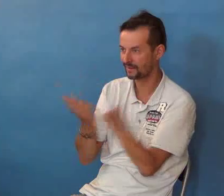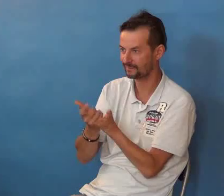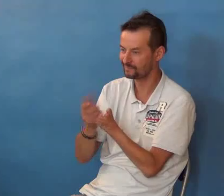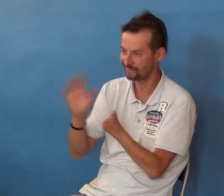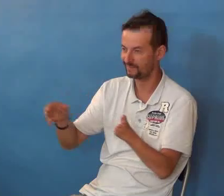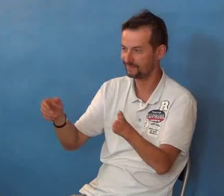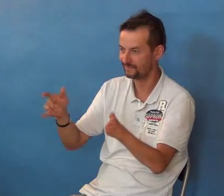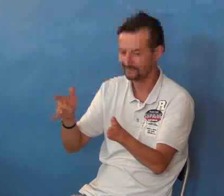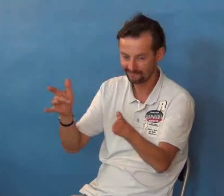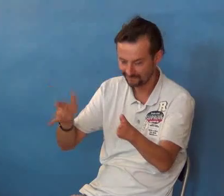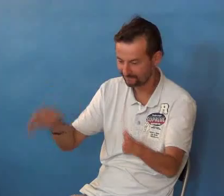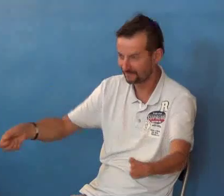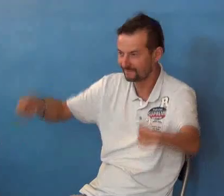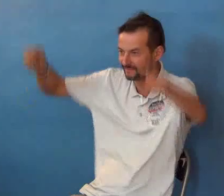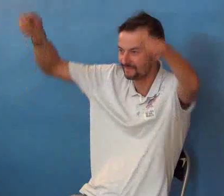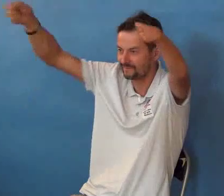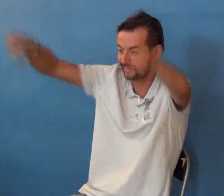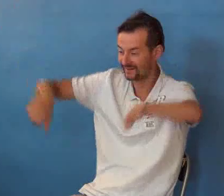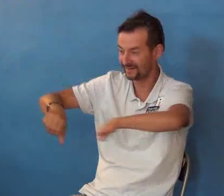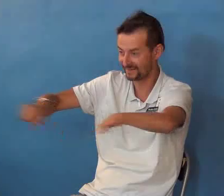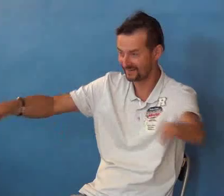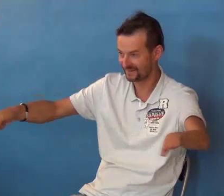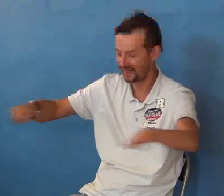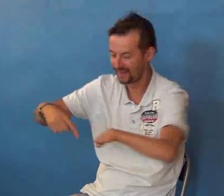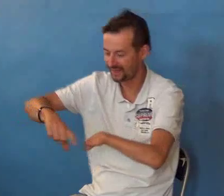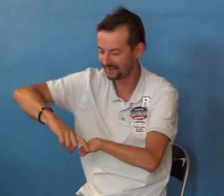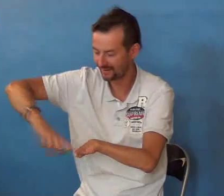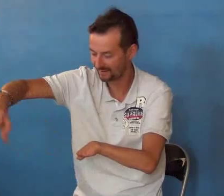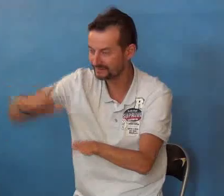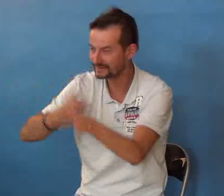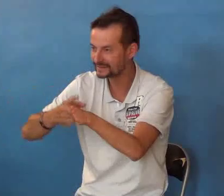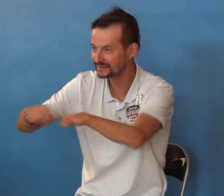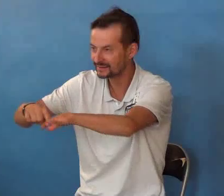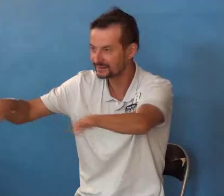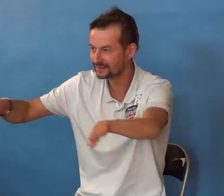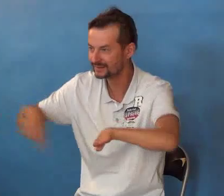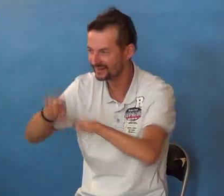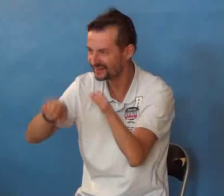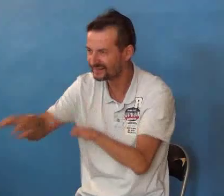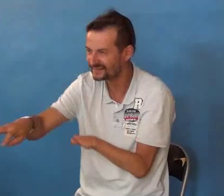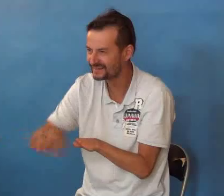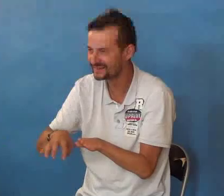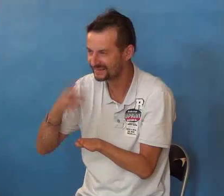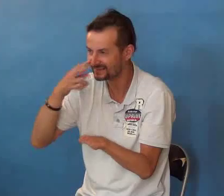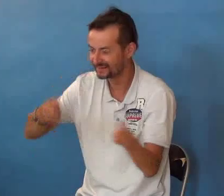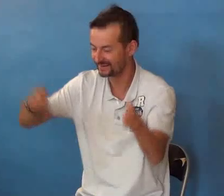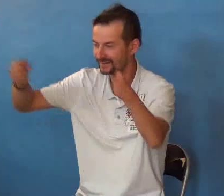Stawia rower, podnosi kosz na ramę roweru, tam gdzie jest metalowy koszyk przedni.